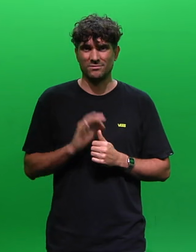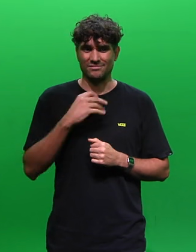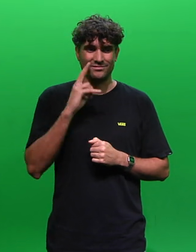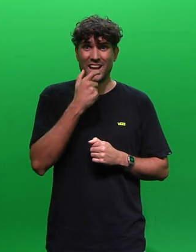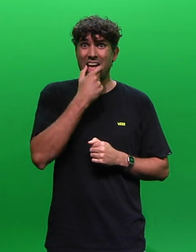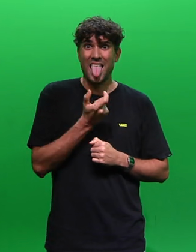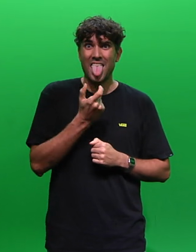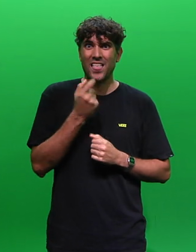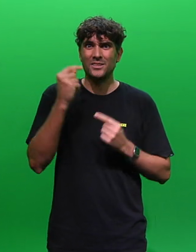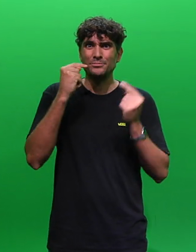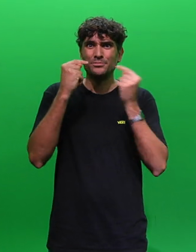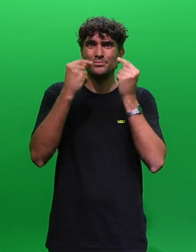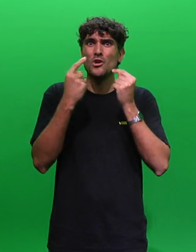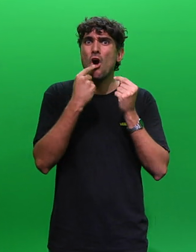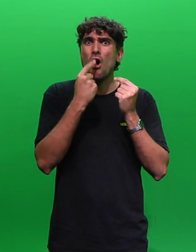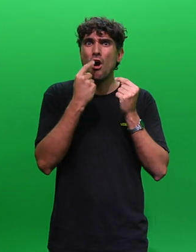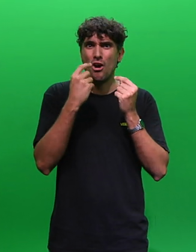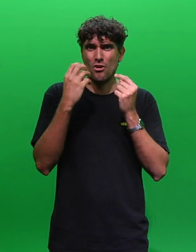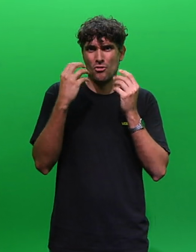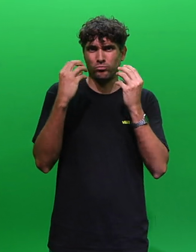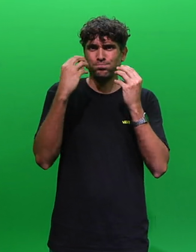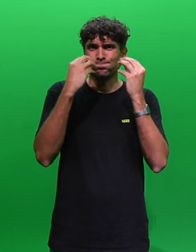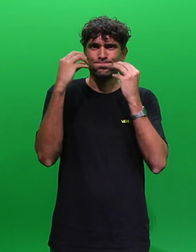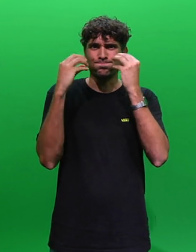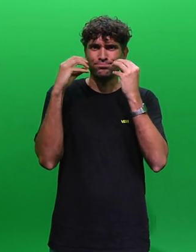Sí, veig que té la llengua plena de puntets vermells inflats.